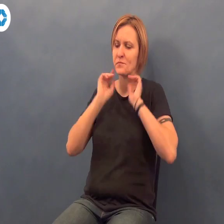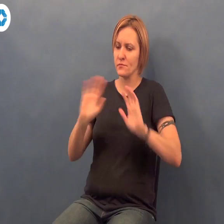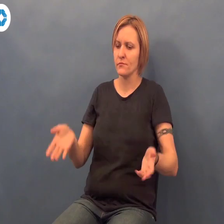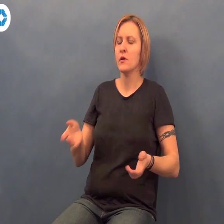Ok.